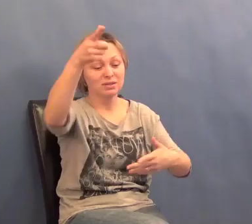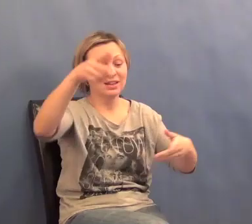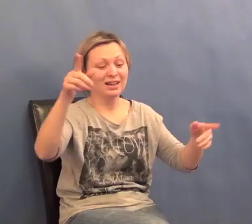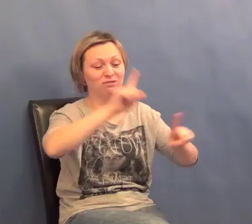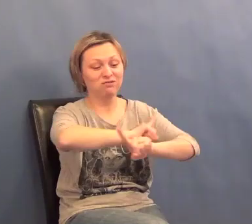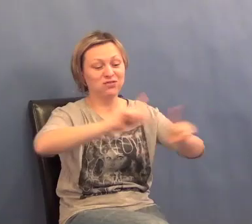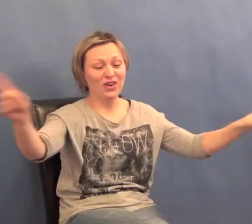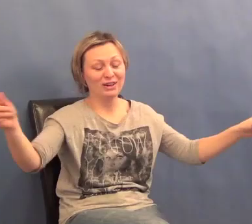Nie wolno.